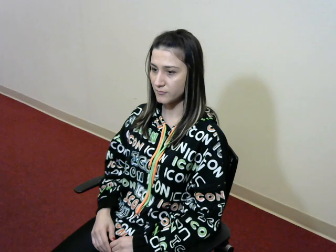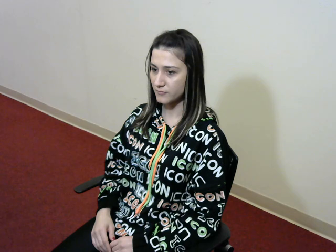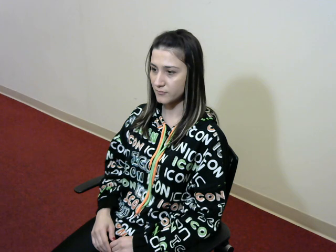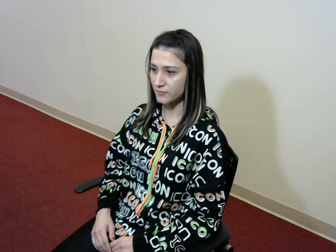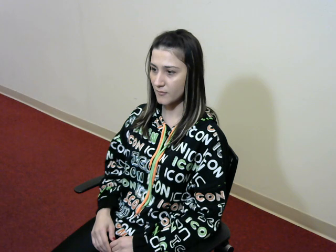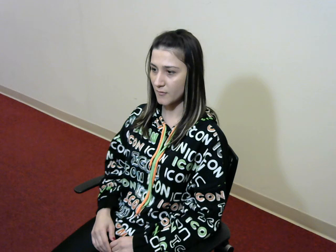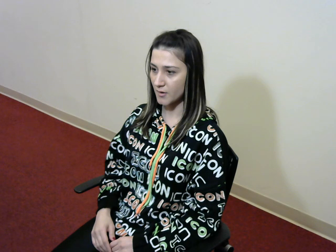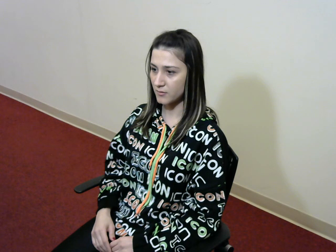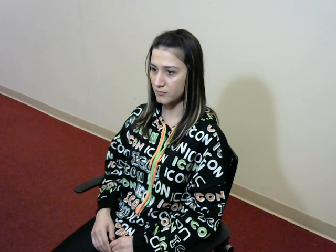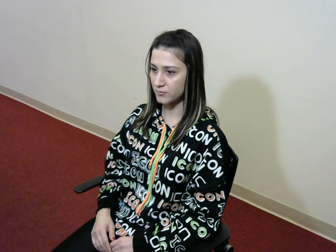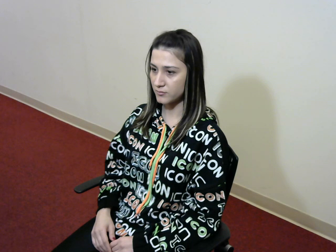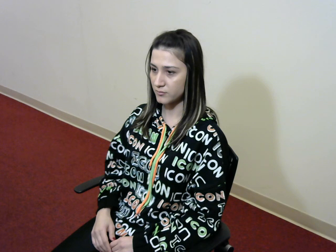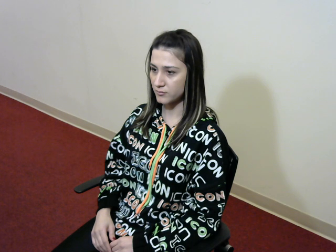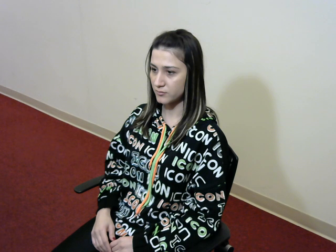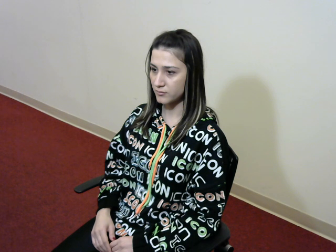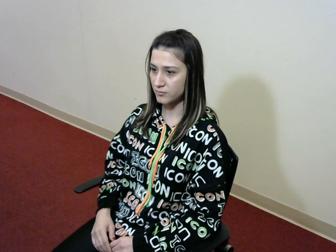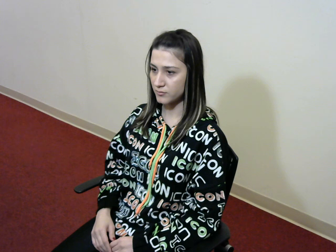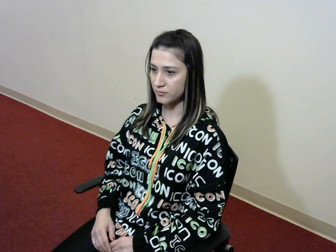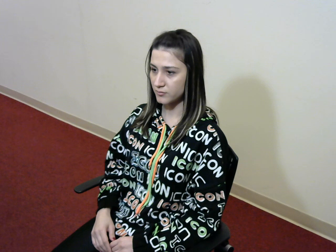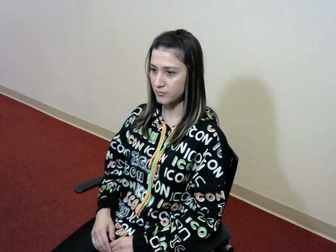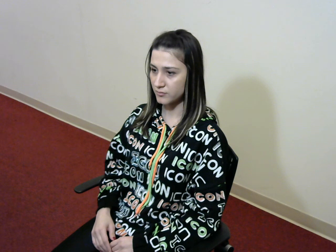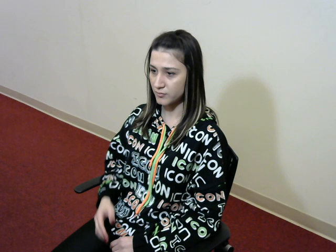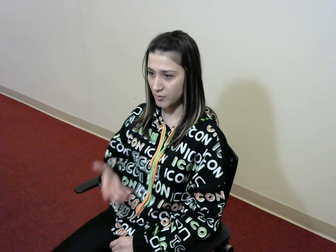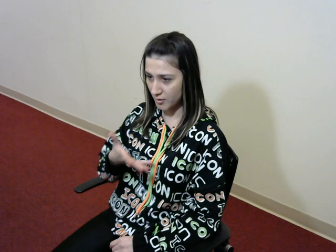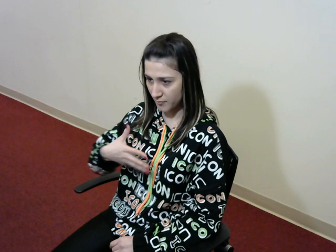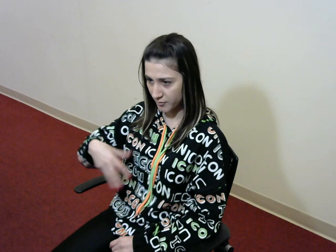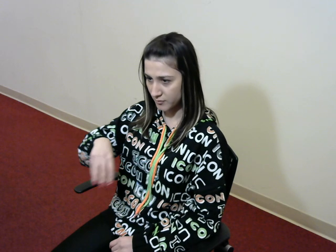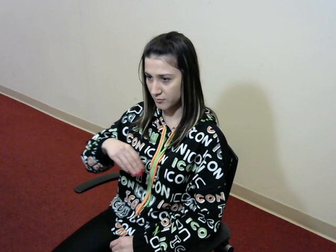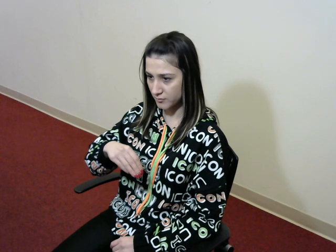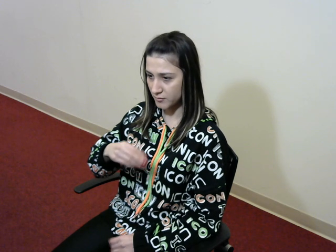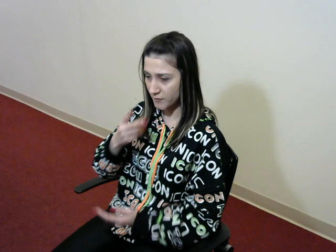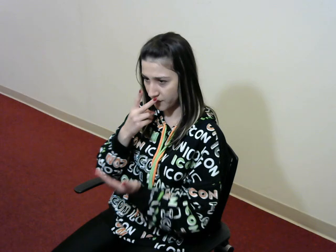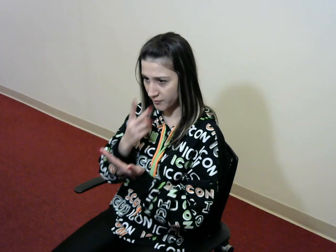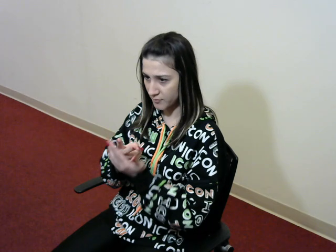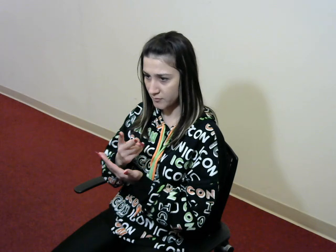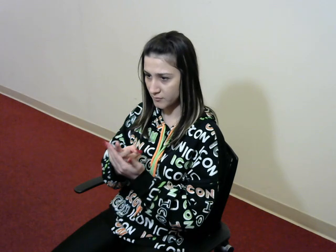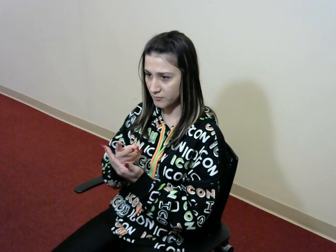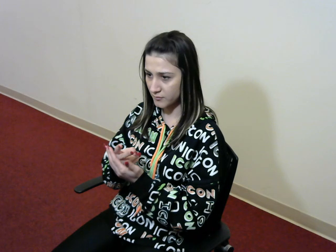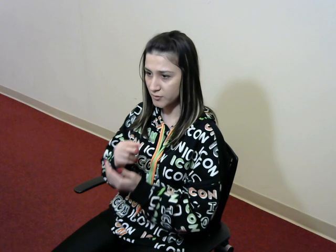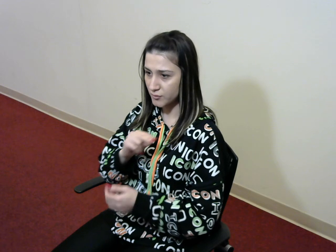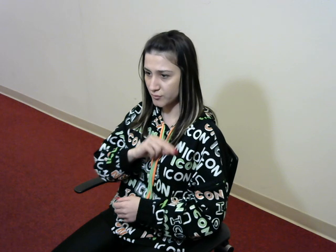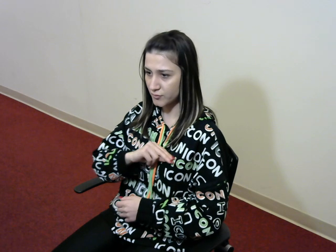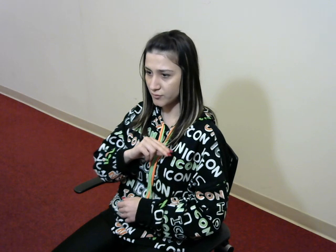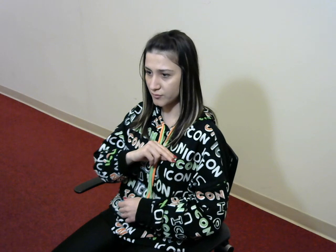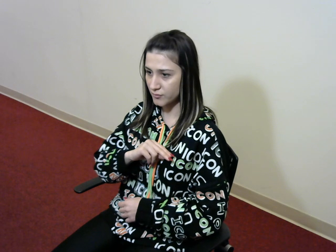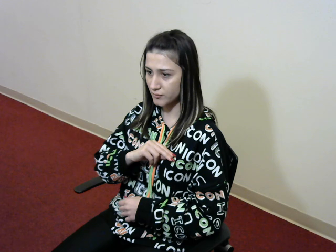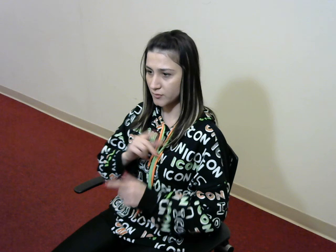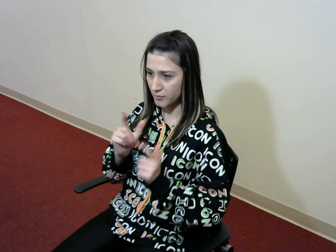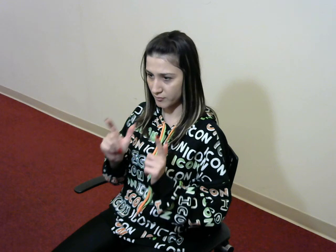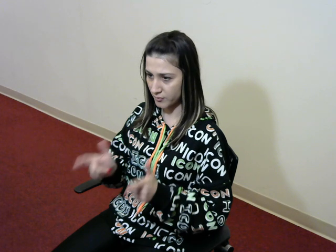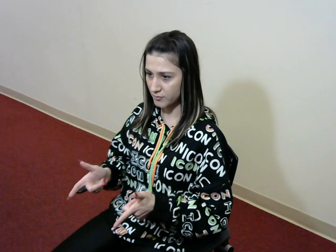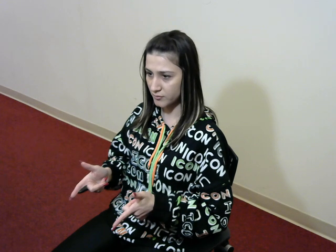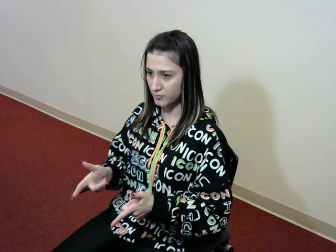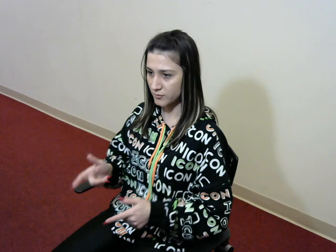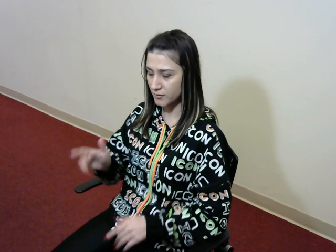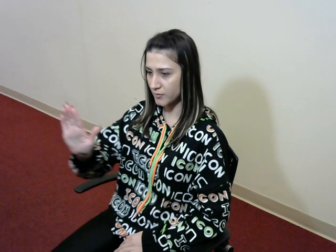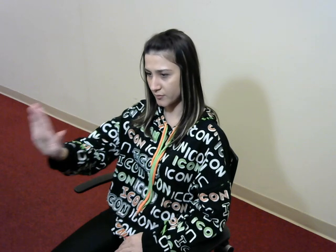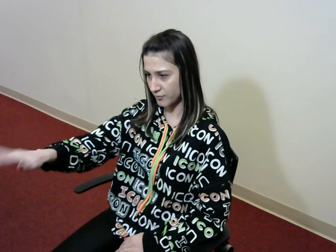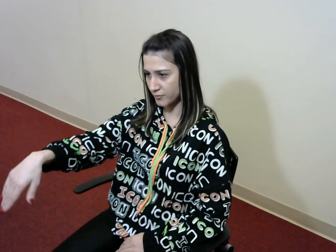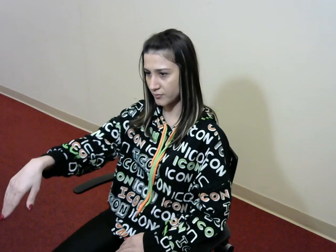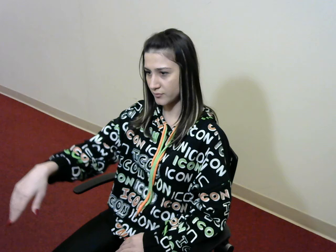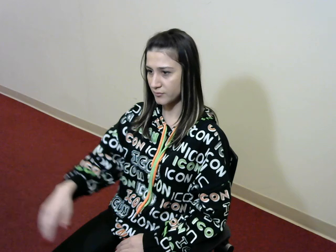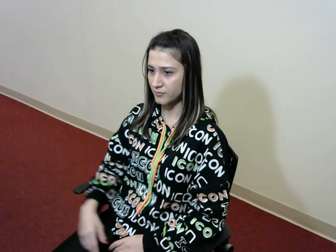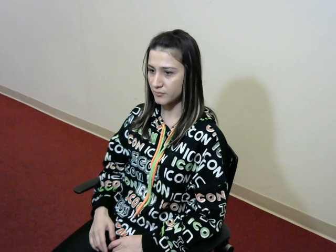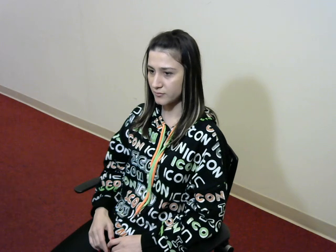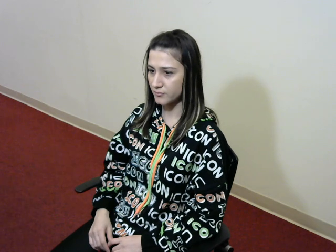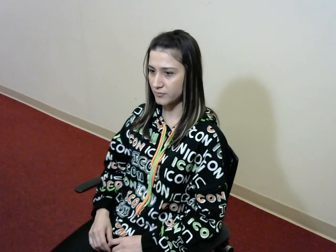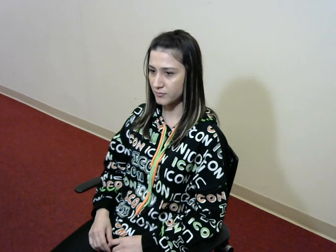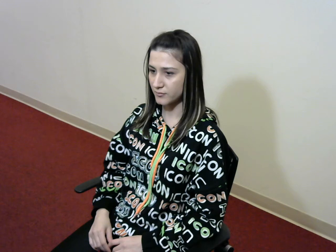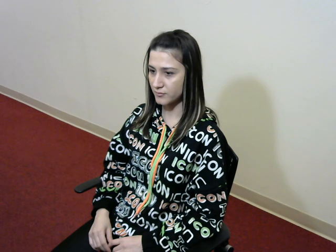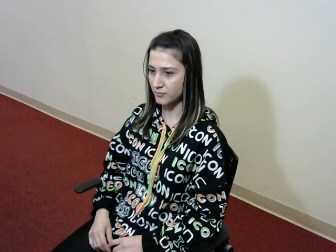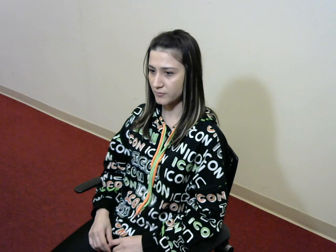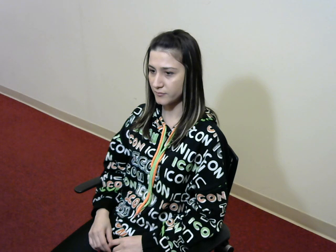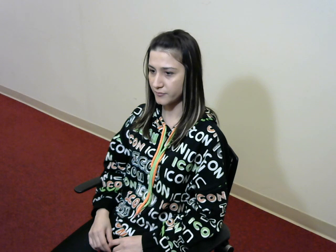Biz göstərilən işdən razı qaldıq